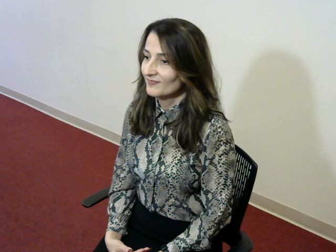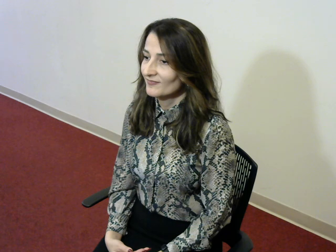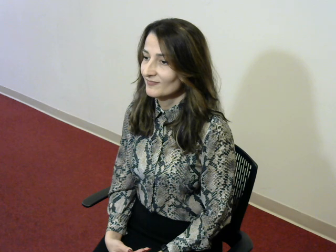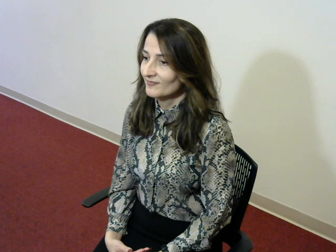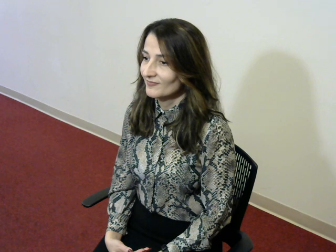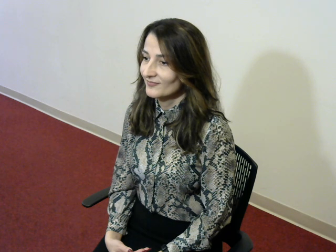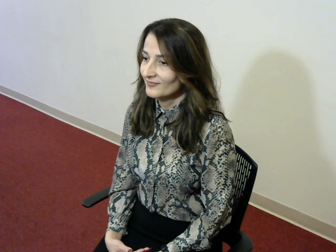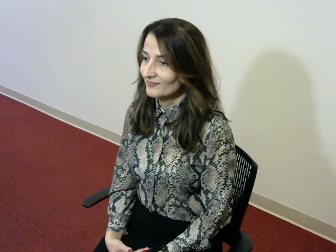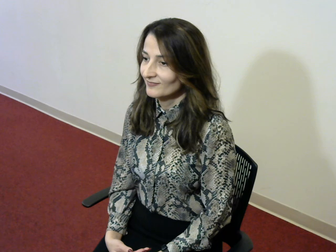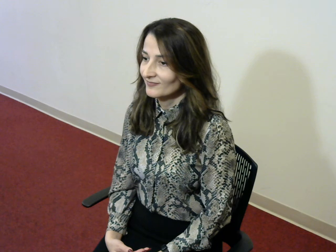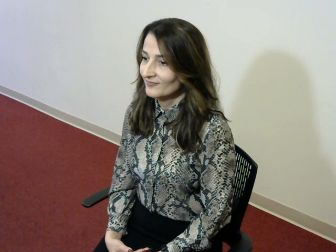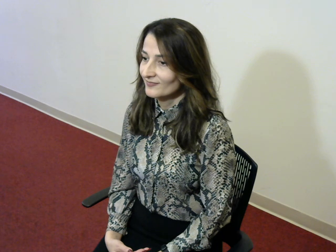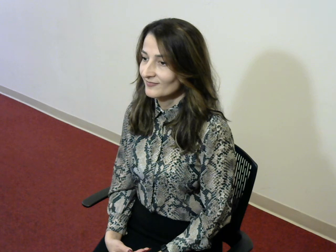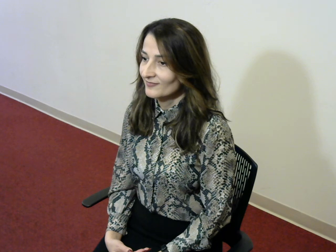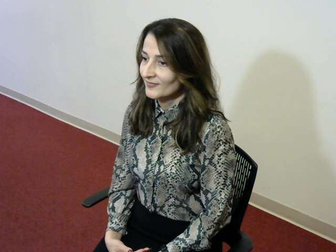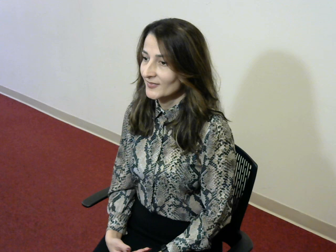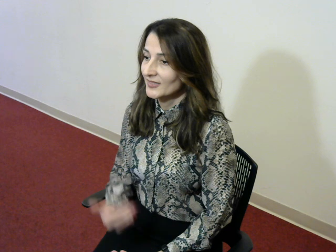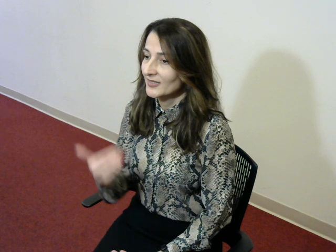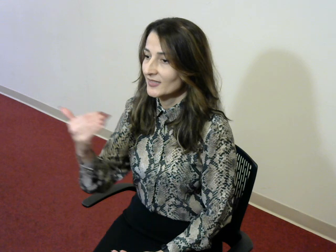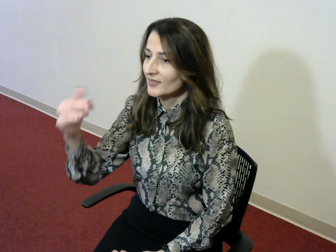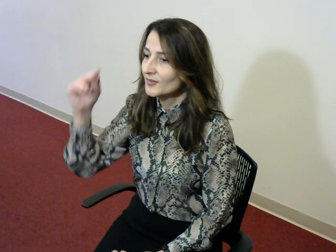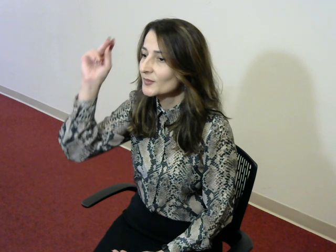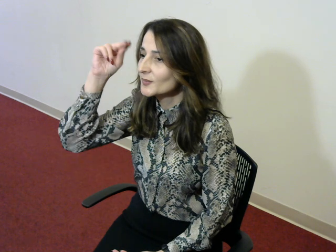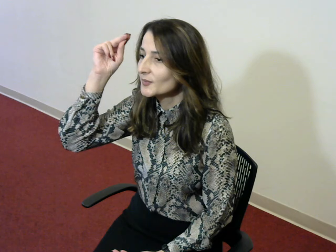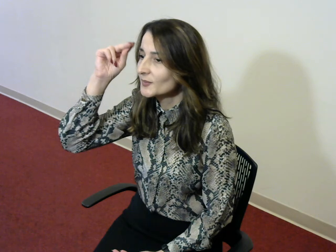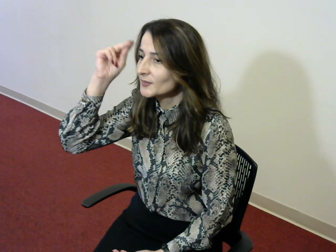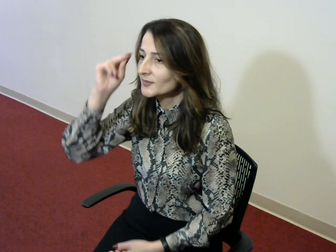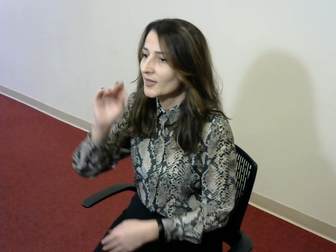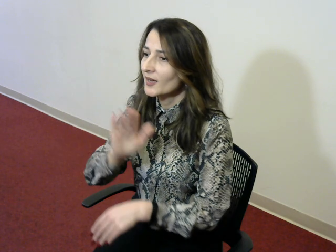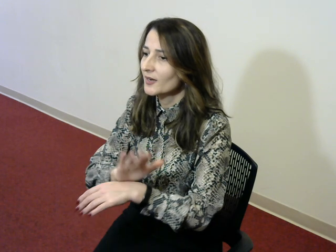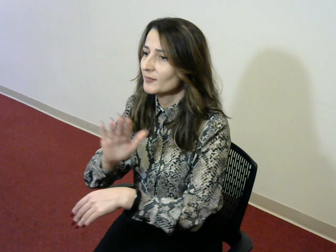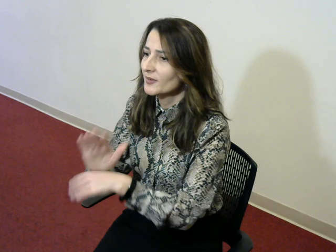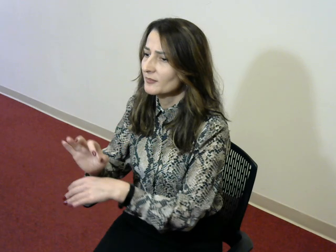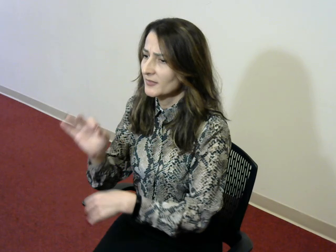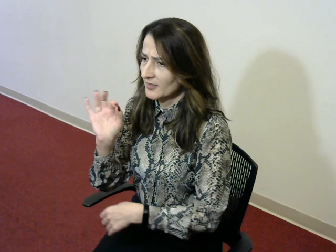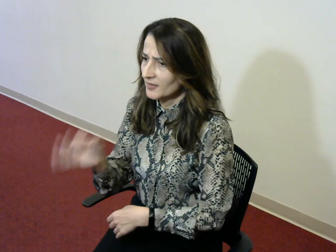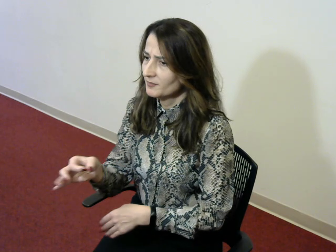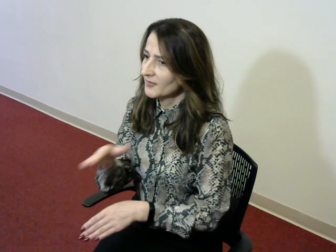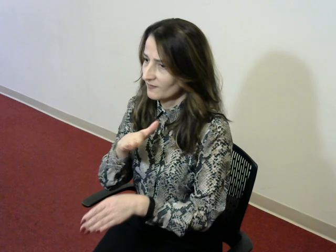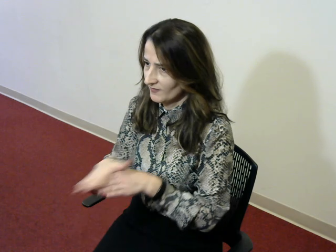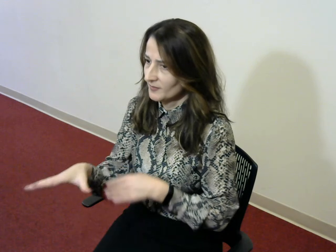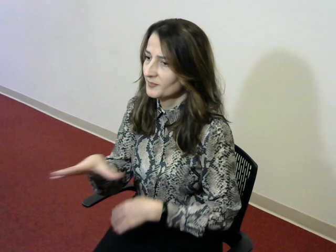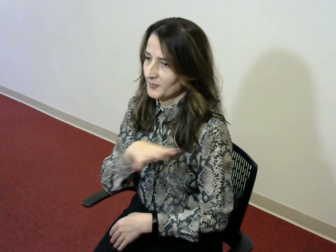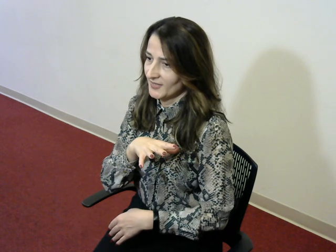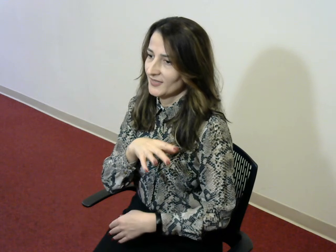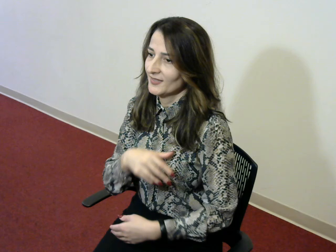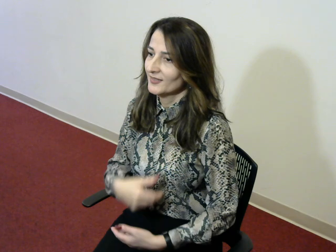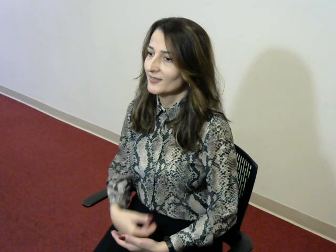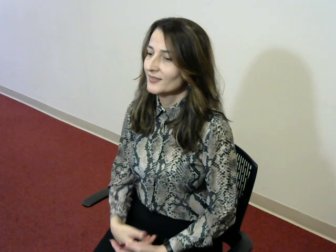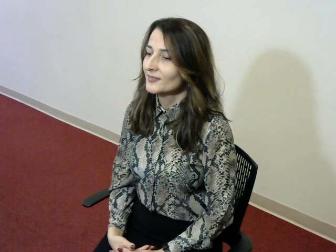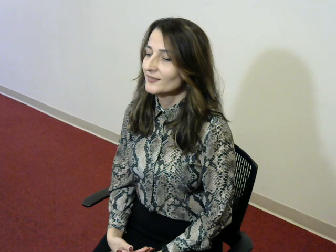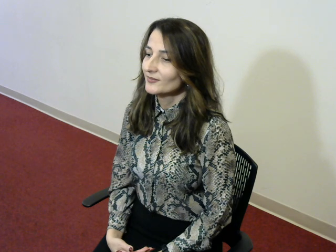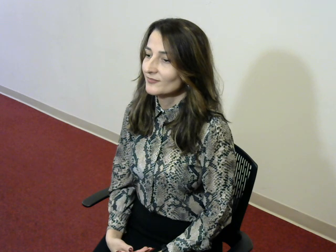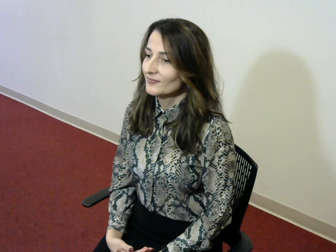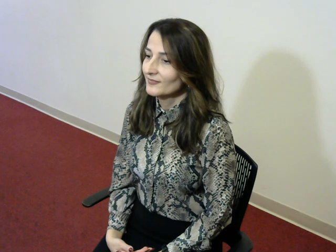Sənin şagirdin tapşırıqları düzgün yerinə yetirib